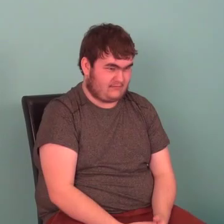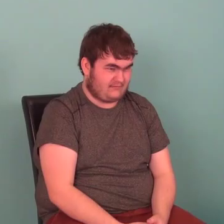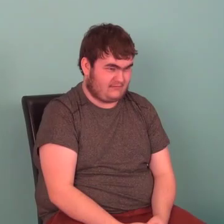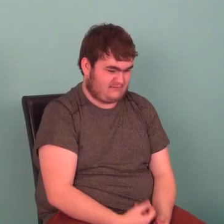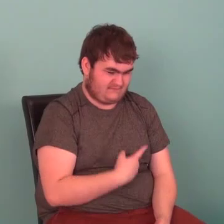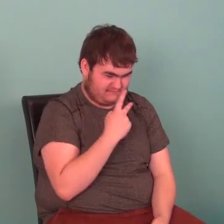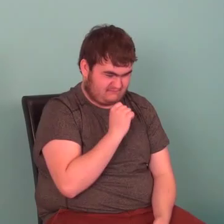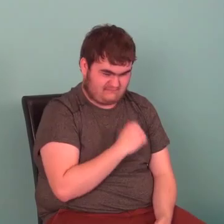Ja nie widziałem czegoś takiego.